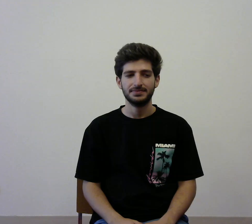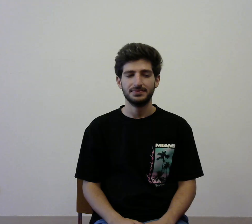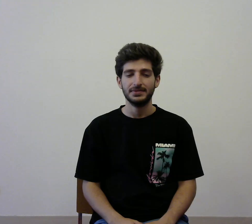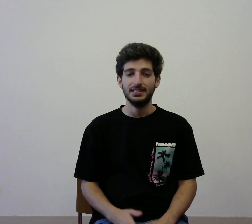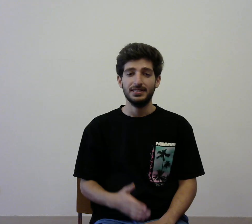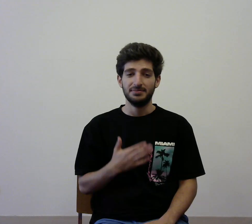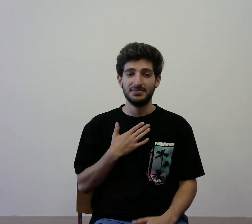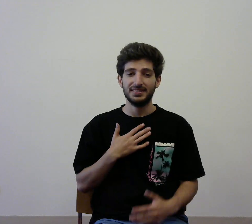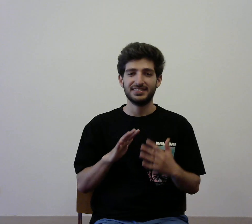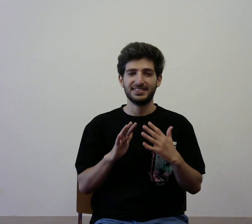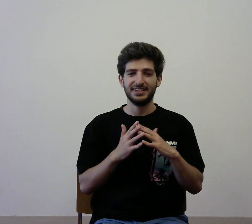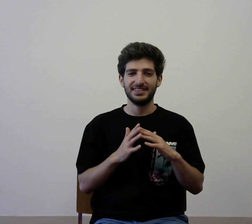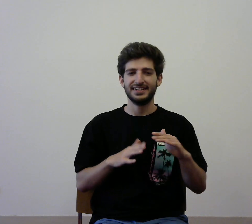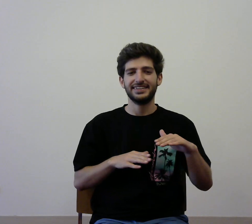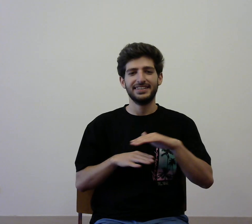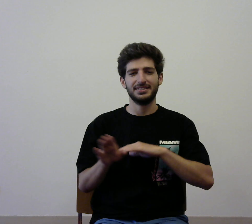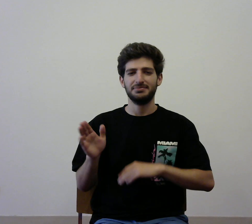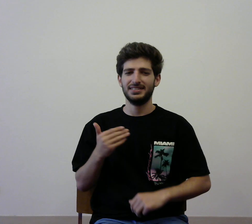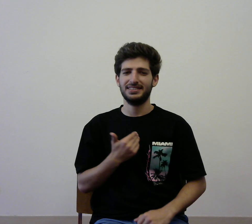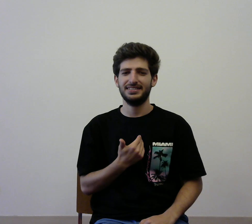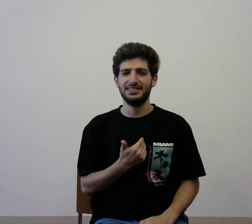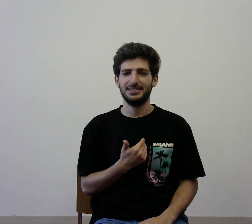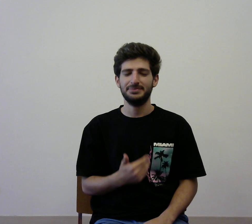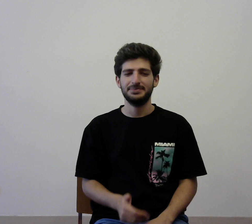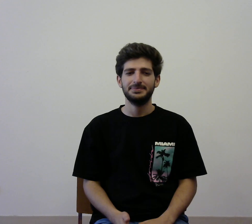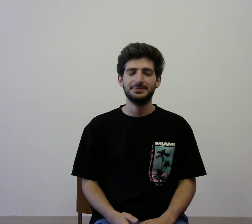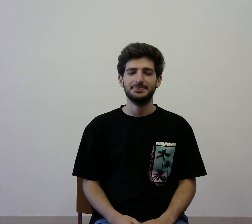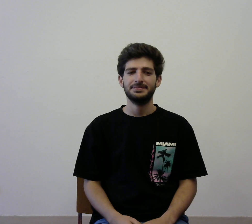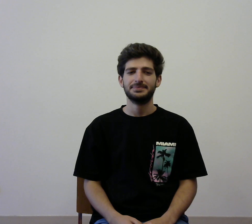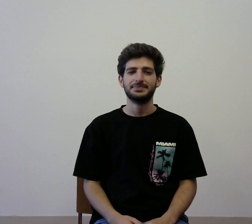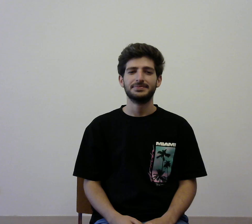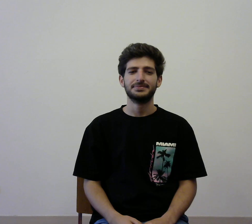Mən kəndə getmək istəyirəm